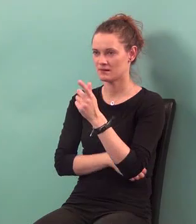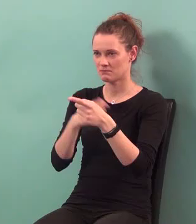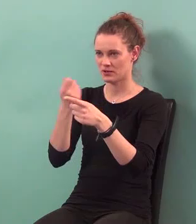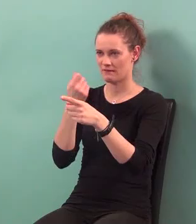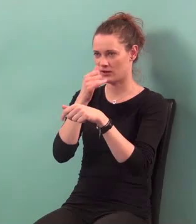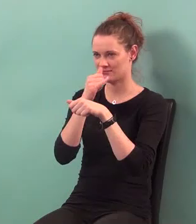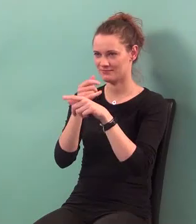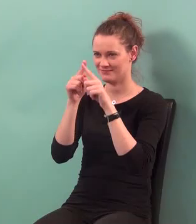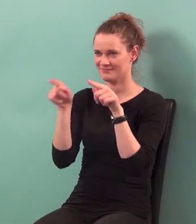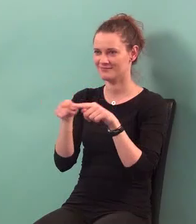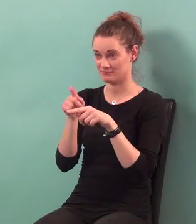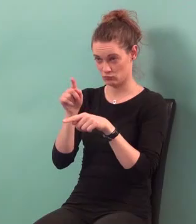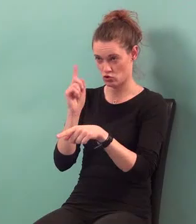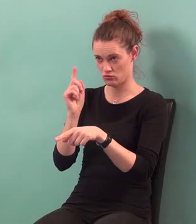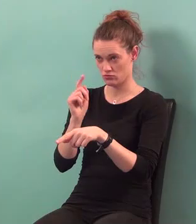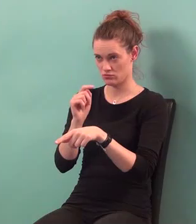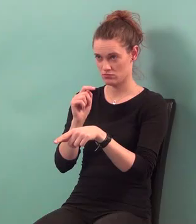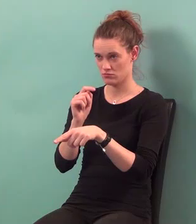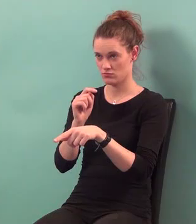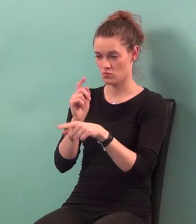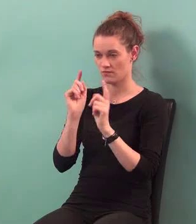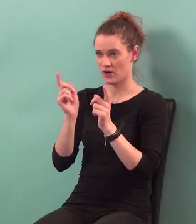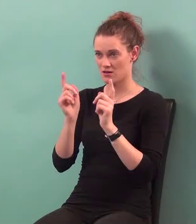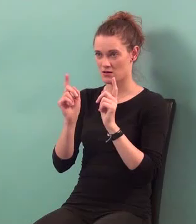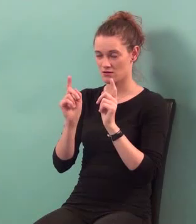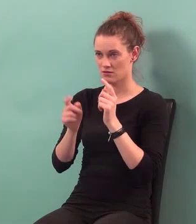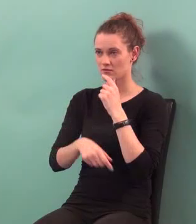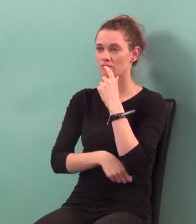Prawo jazdy masz i nie wiesz? Trójkątny znak musi być z ostrzeżeniem?